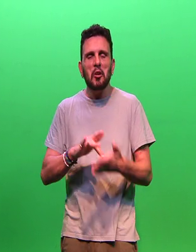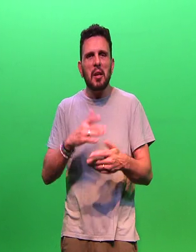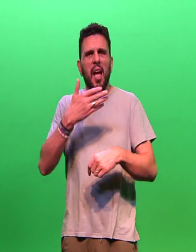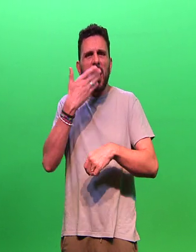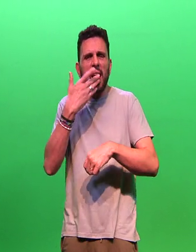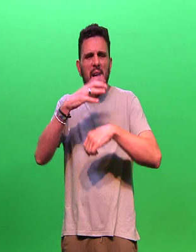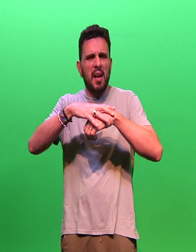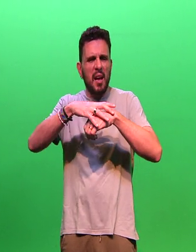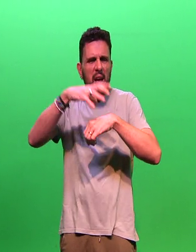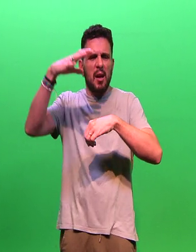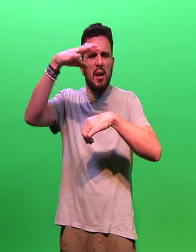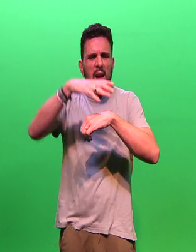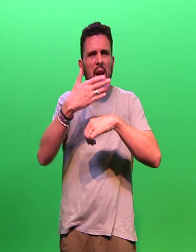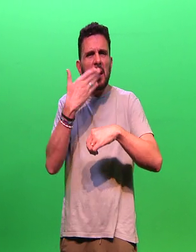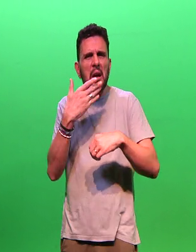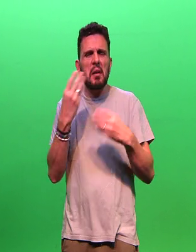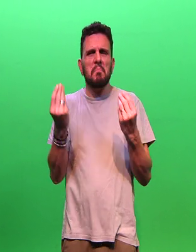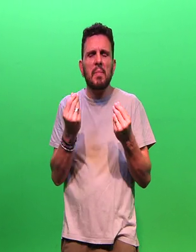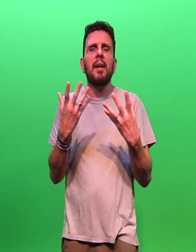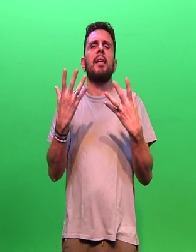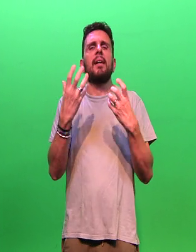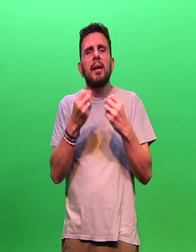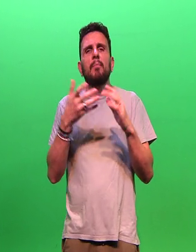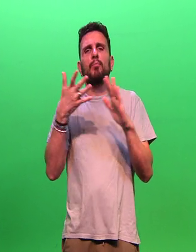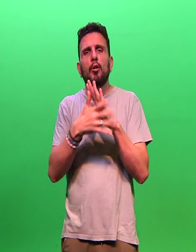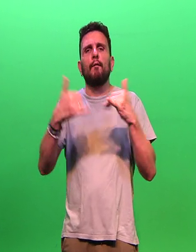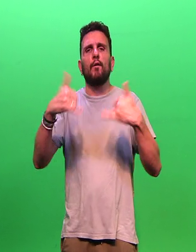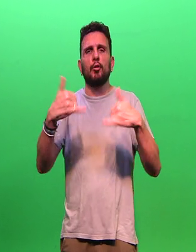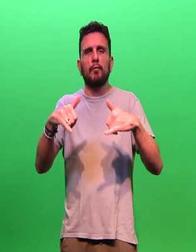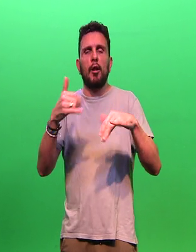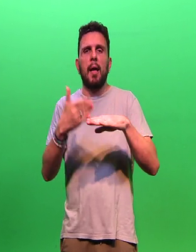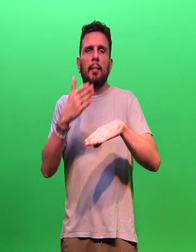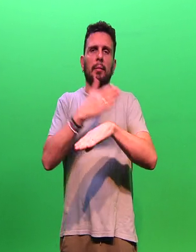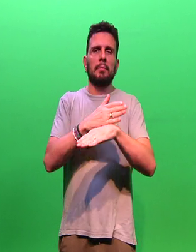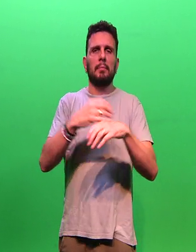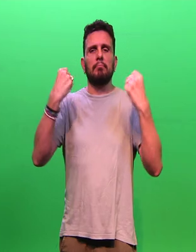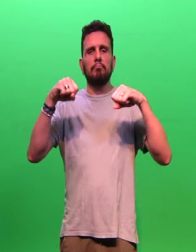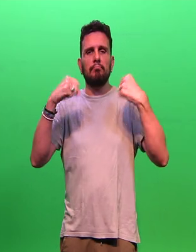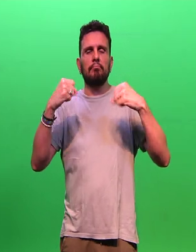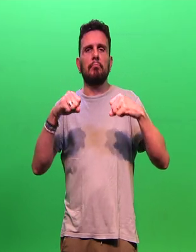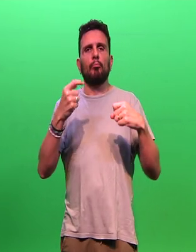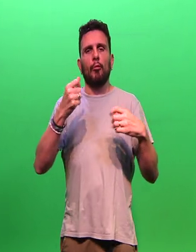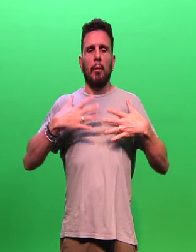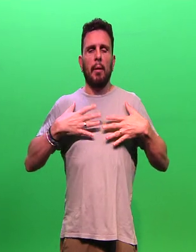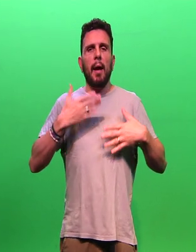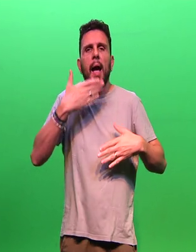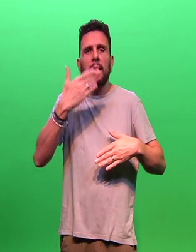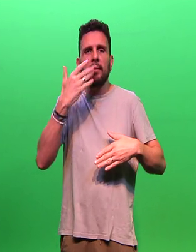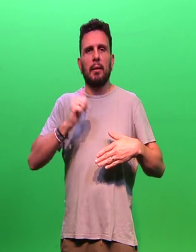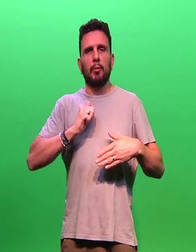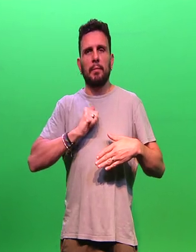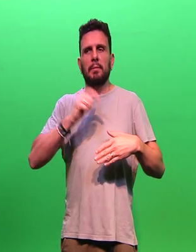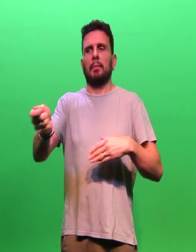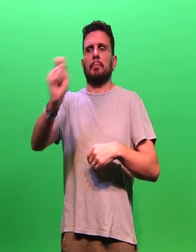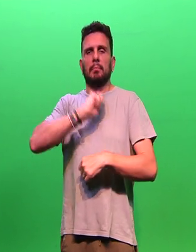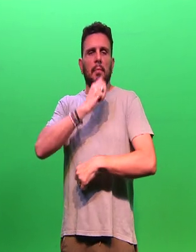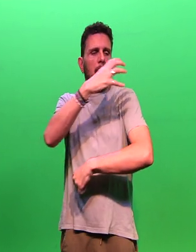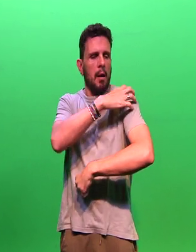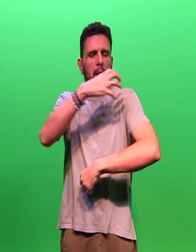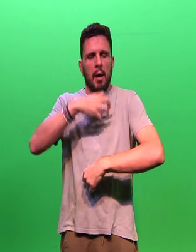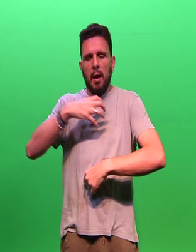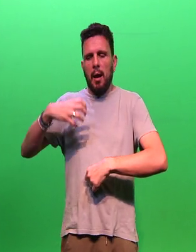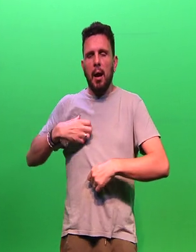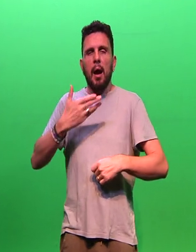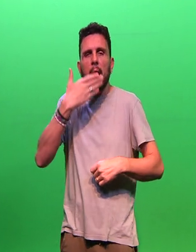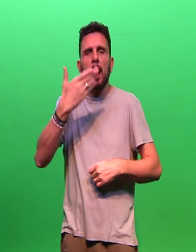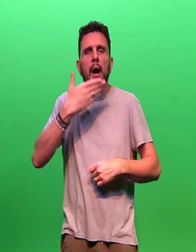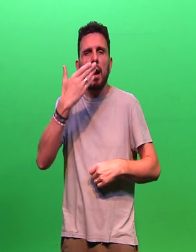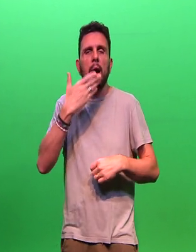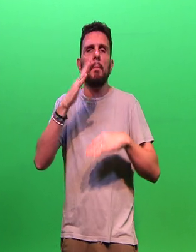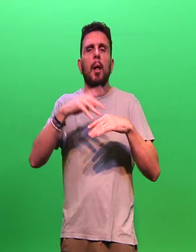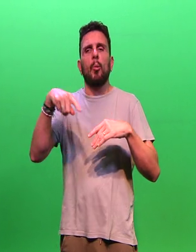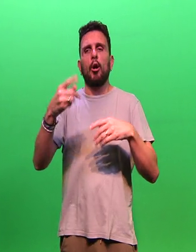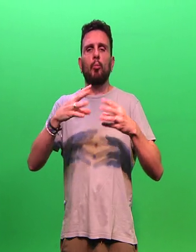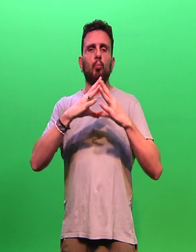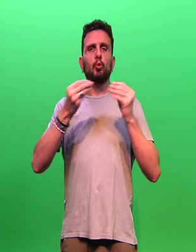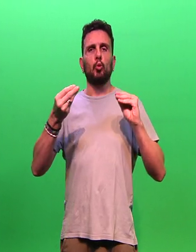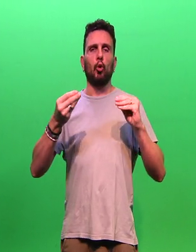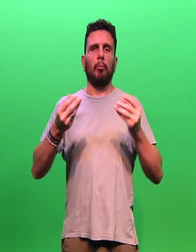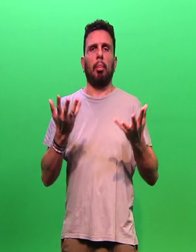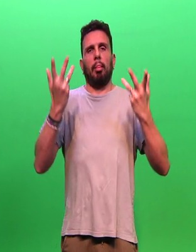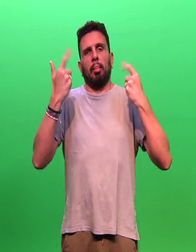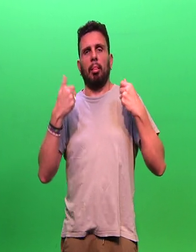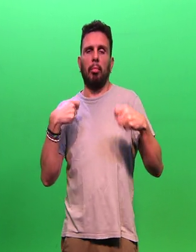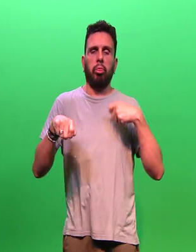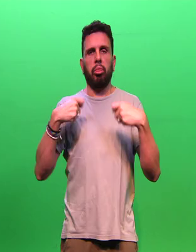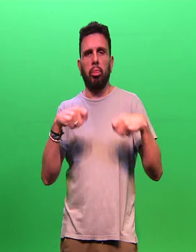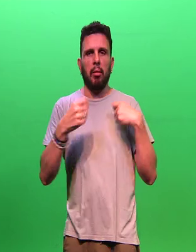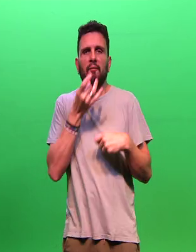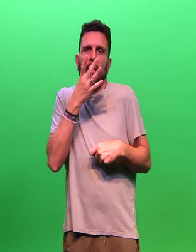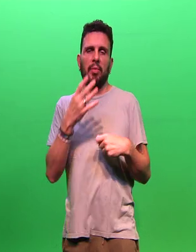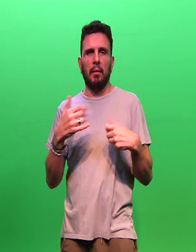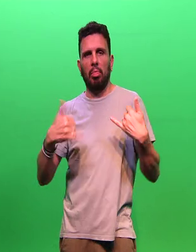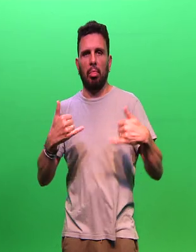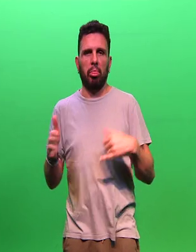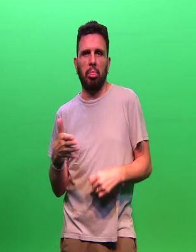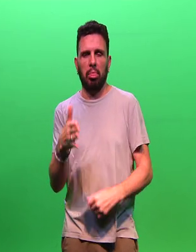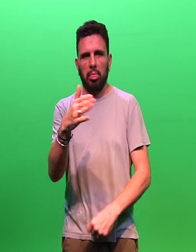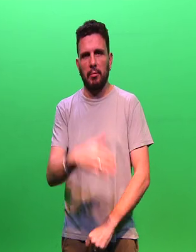Em van posar escalfor a la mà inflada, però era estrany, després vaig entendre el motiu, és com al futbol, que a l'escalfament d'abans et donen escalfor amb aparells perquè el múscul sigui més flexible i puguis jugar i regatejar millor.